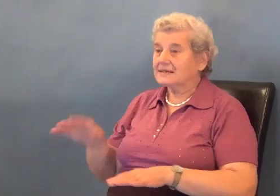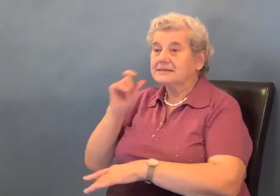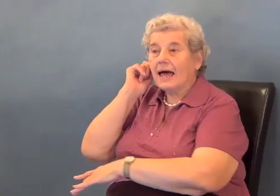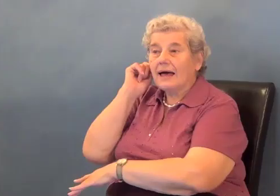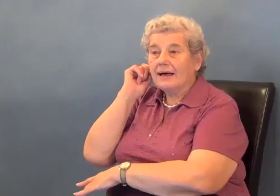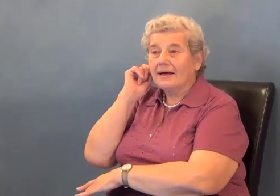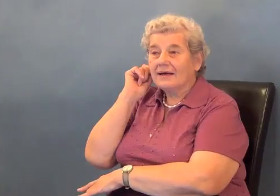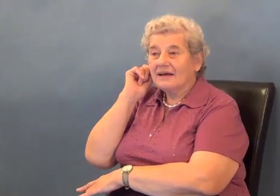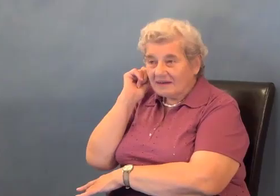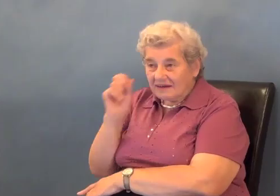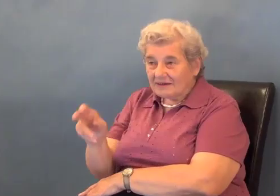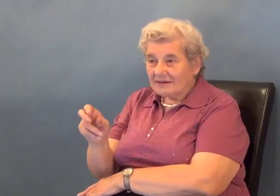Nie chce dziewczyny.